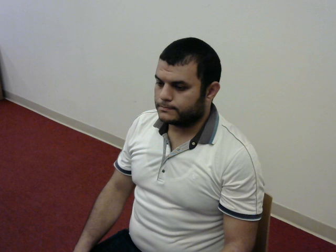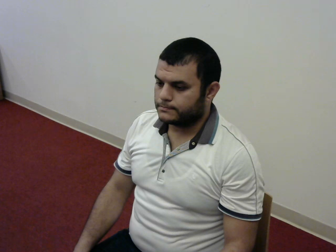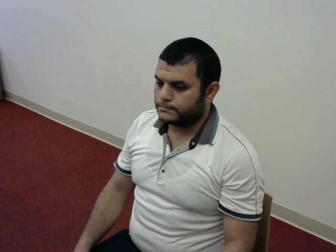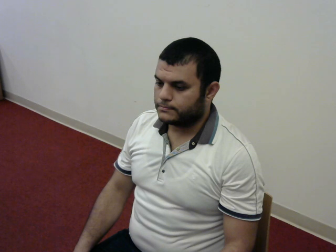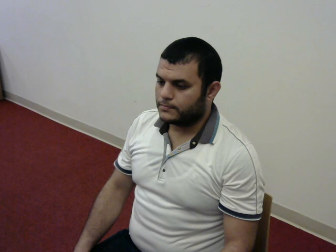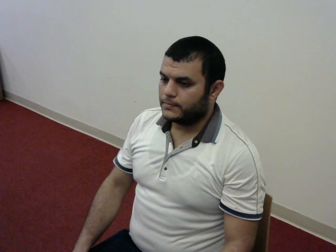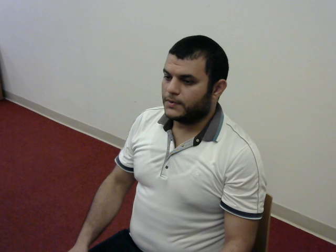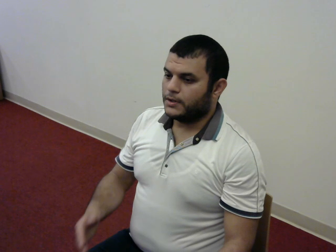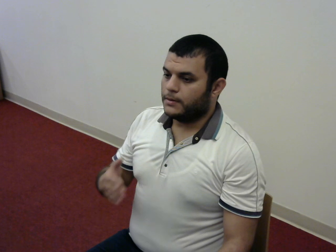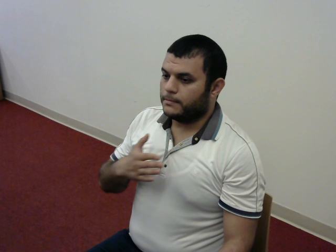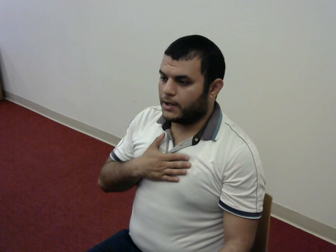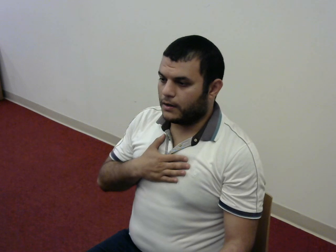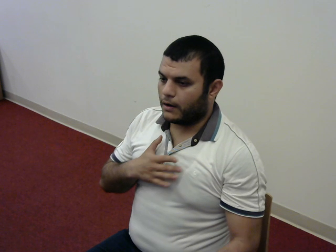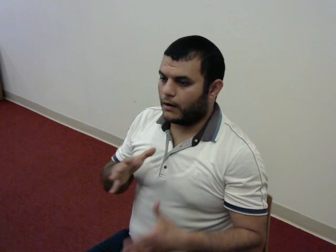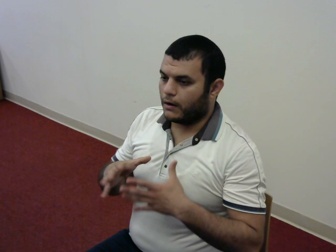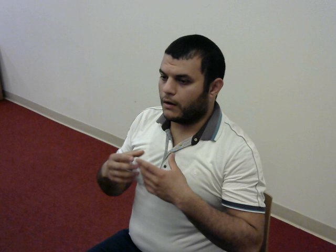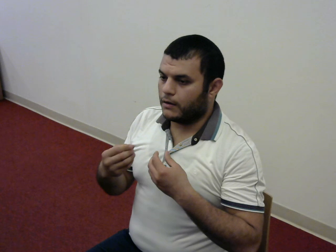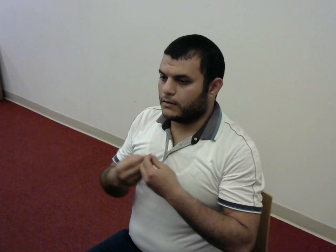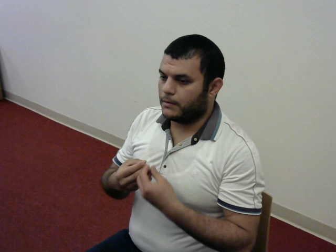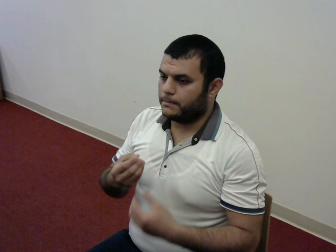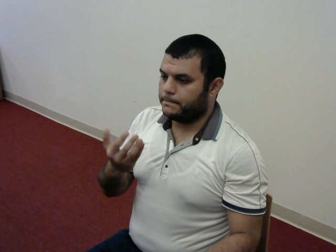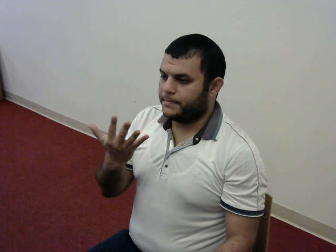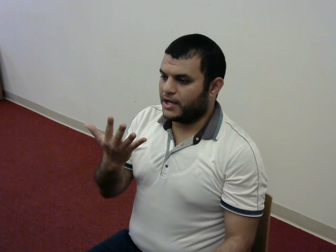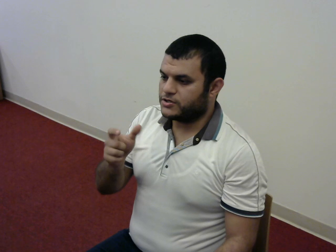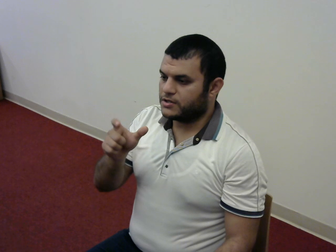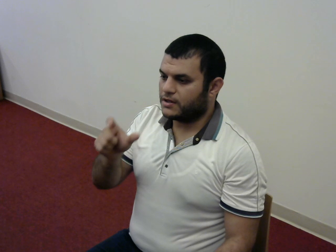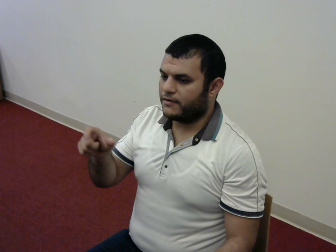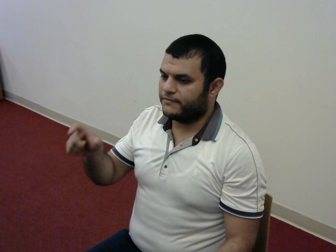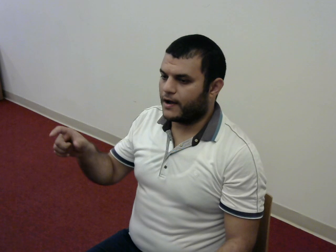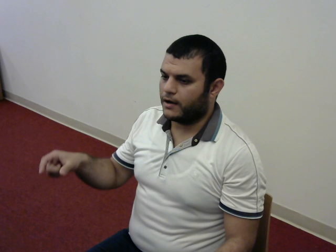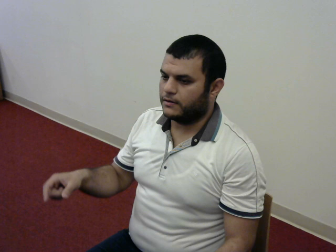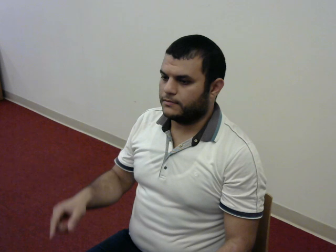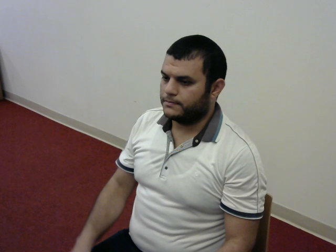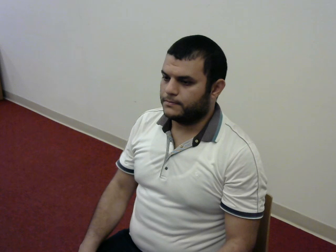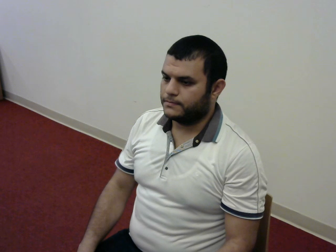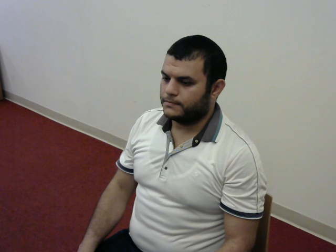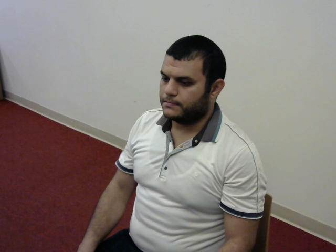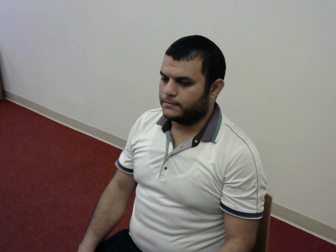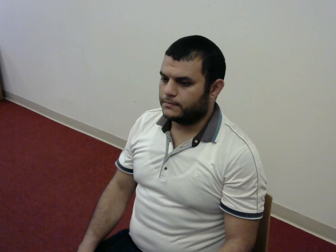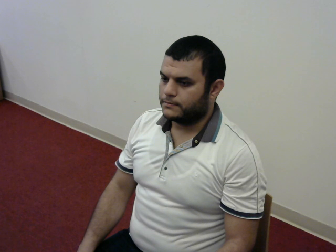Biz ailədə 5 nəfərik